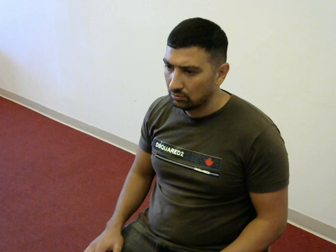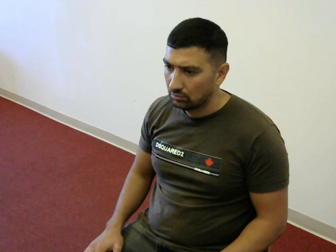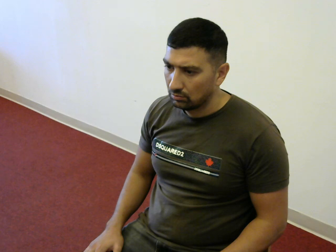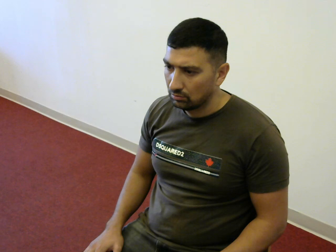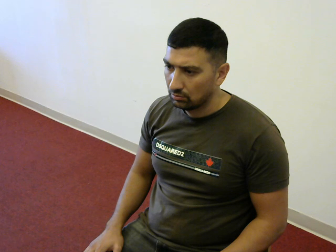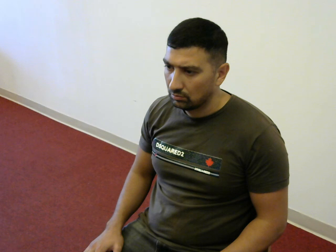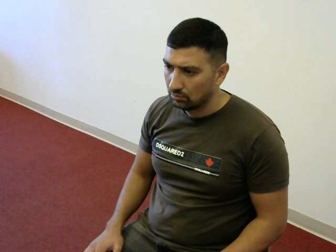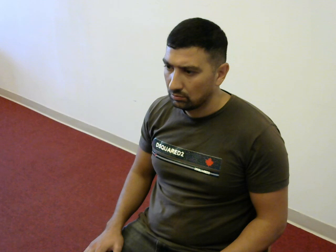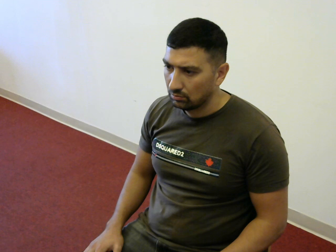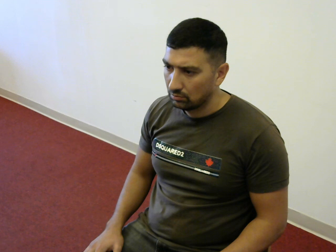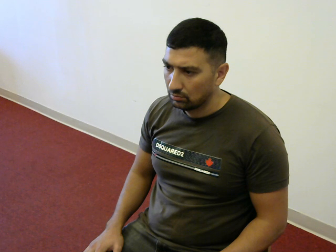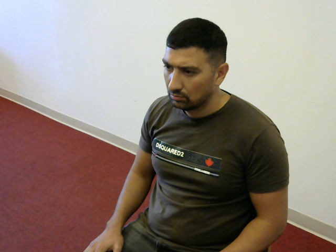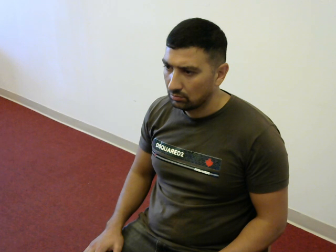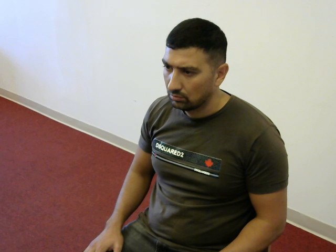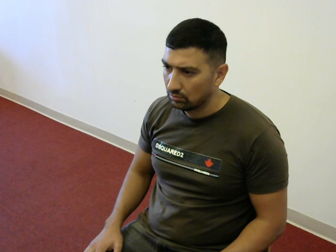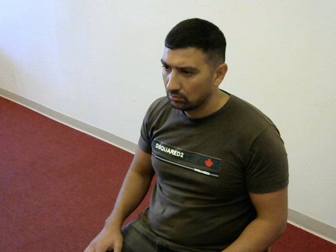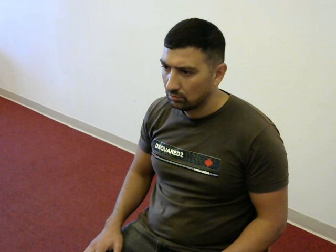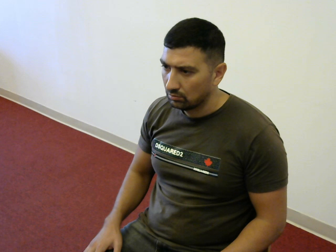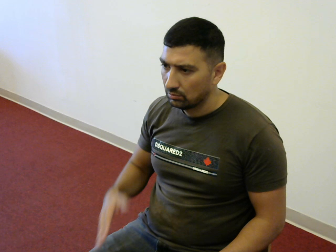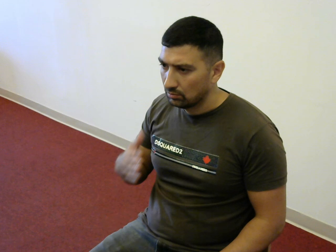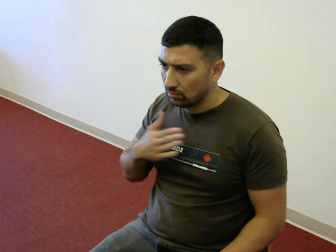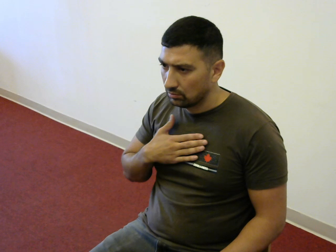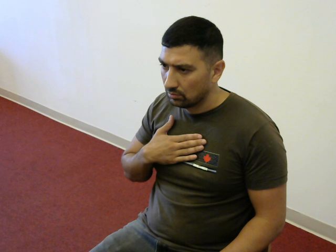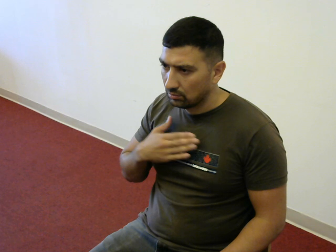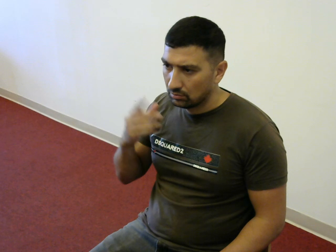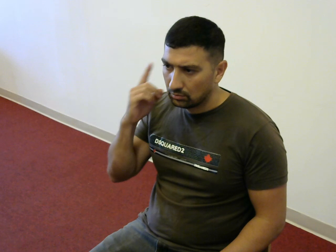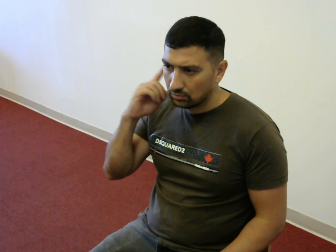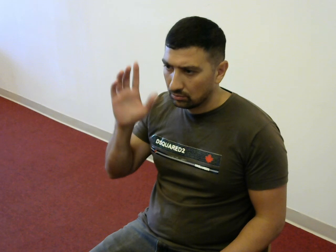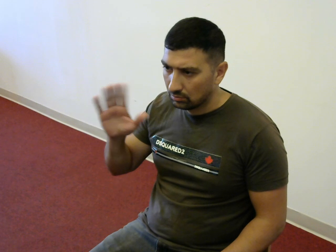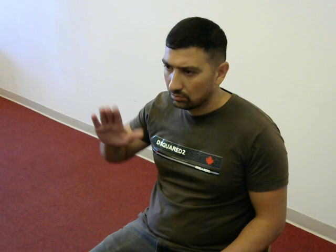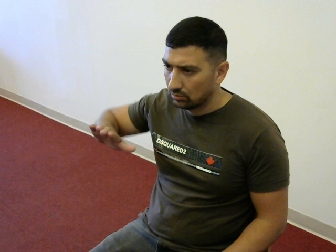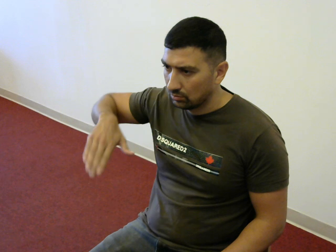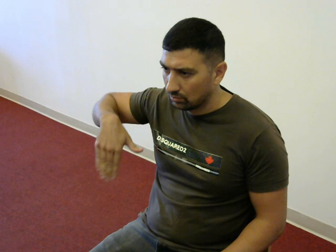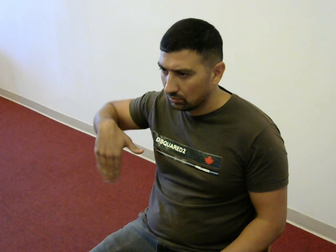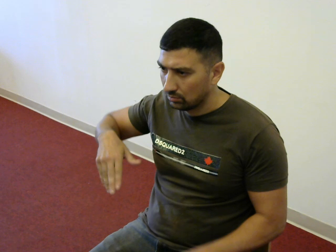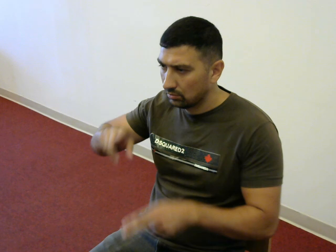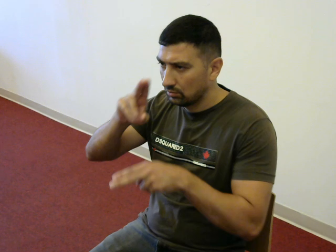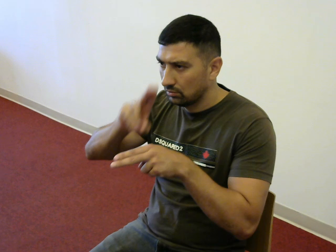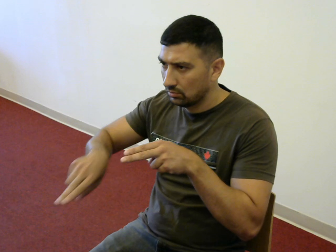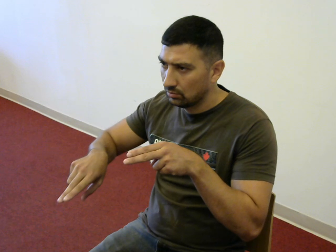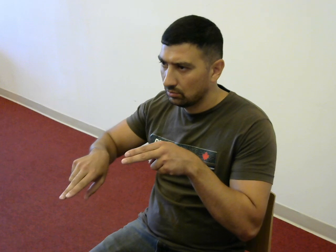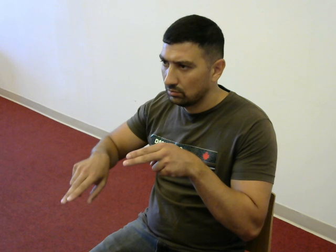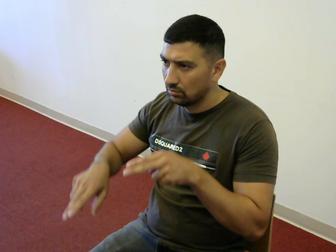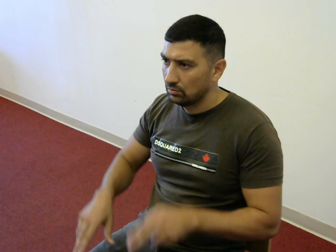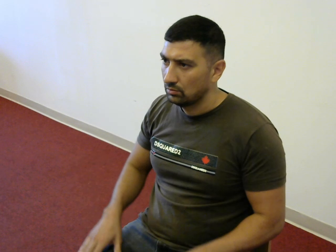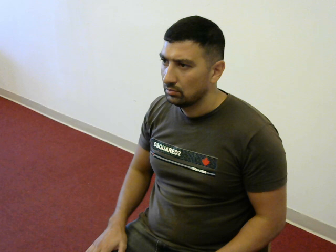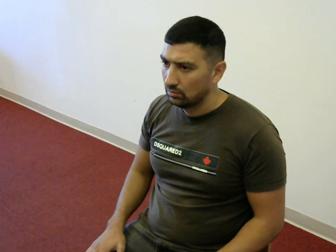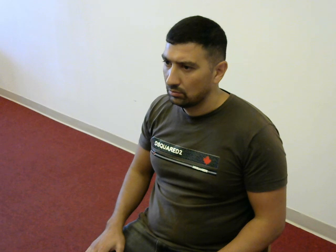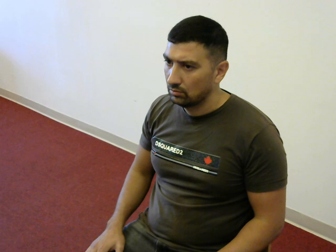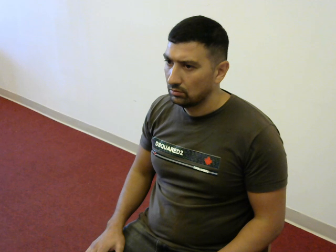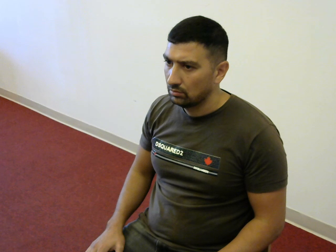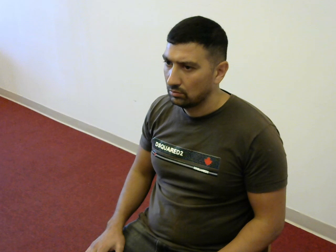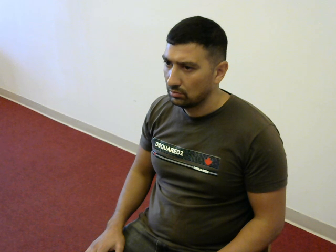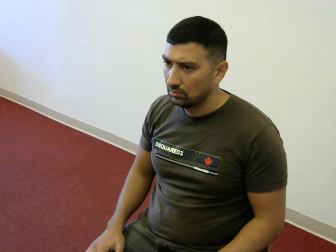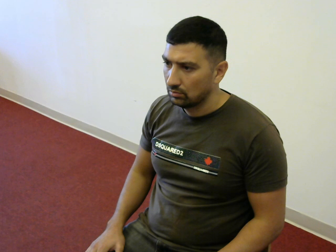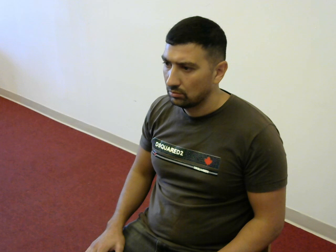Mən eşitməni sonradan itirmişəm